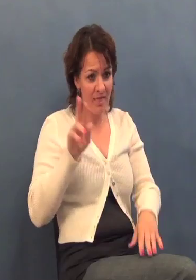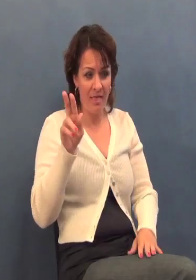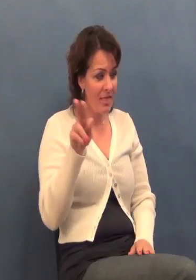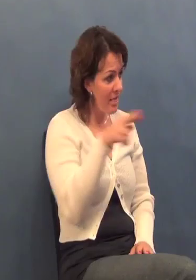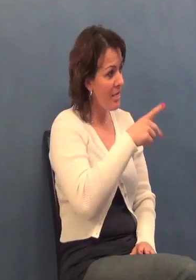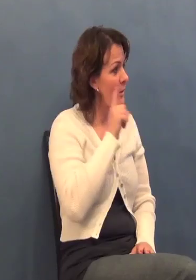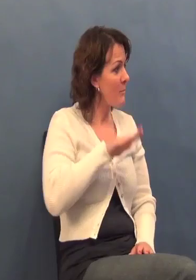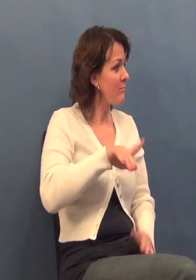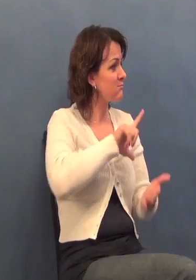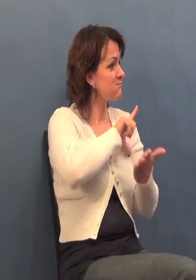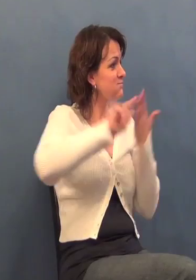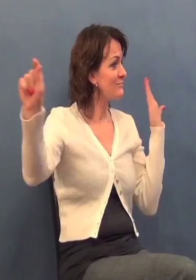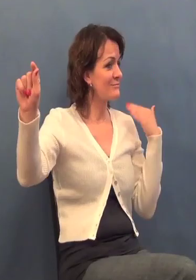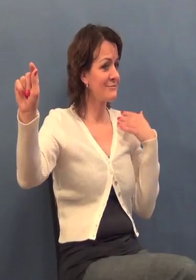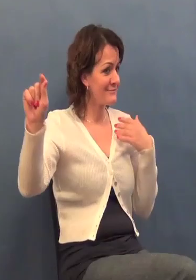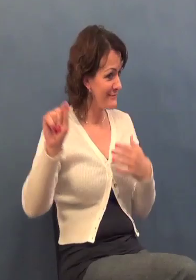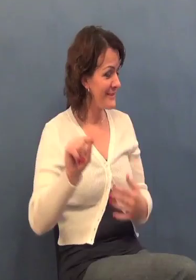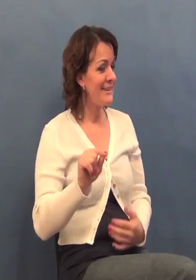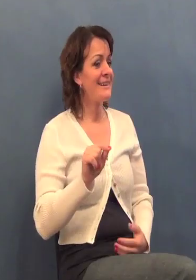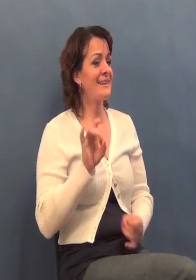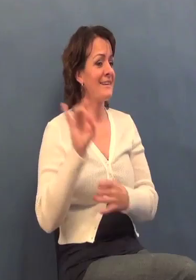Chłopiec odbiega.